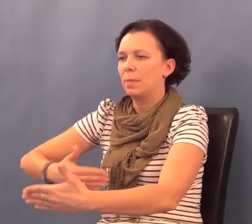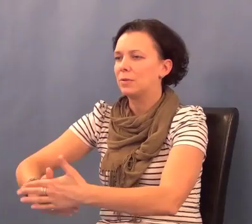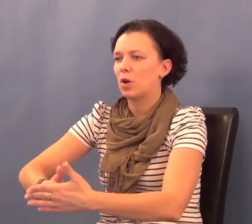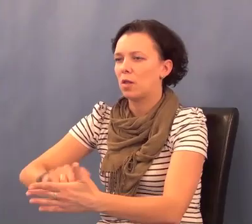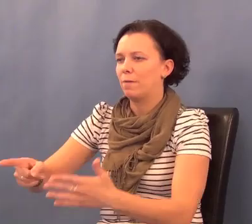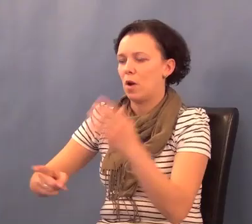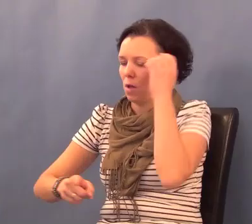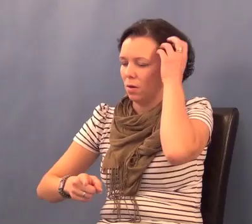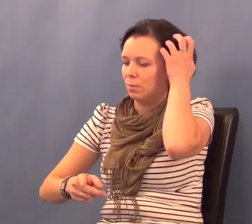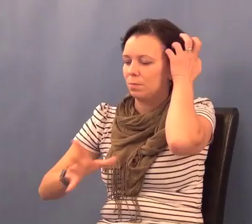Nie wolno zbliżać się do linii.